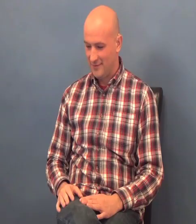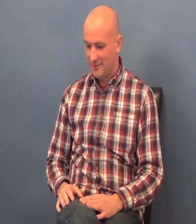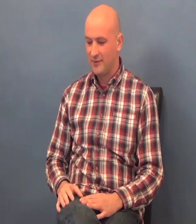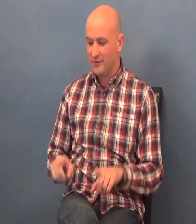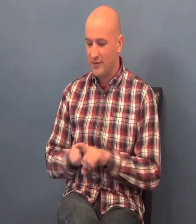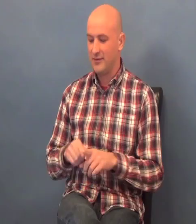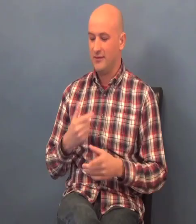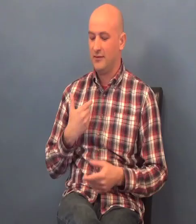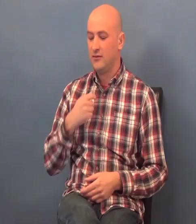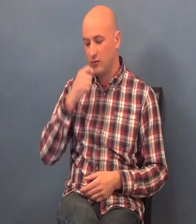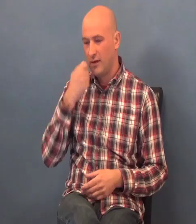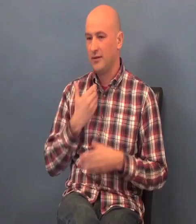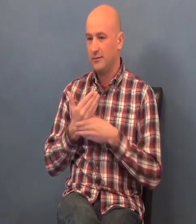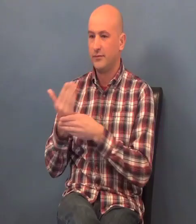Też jestem zaproszony, do dziadka.